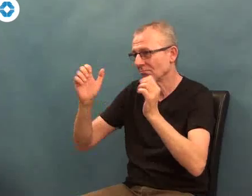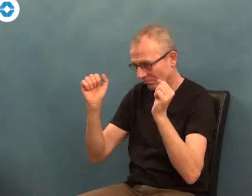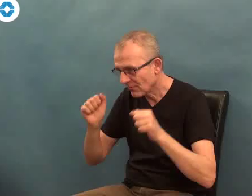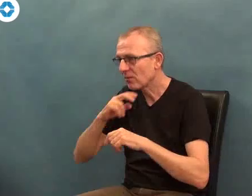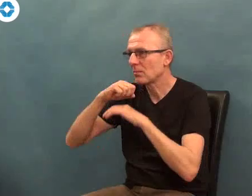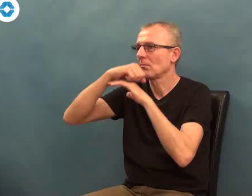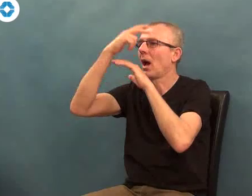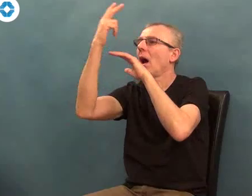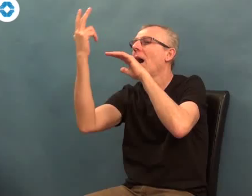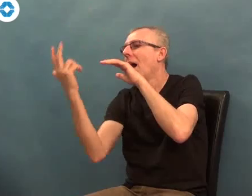Przed wodą jeleń się zatrzymał, a oni przetoczyli się przez jego głowę, wpadli do wody.